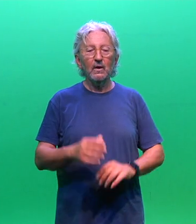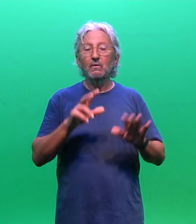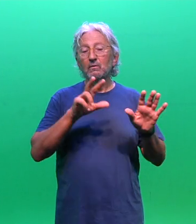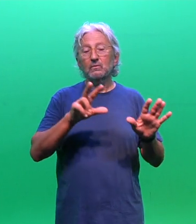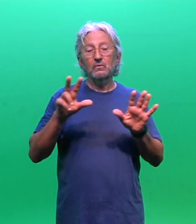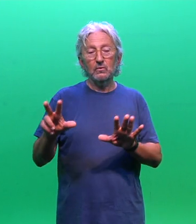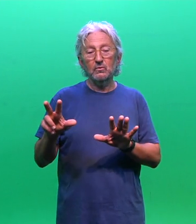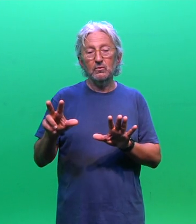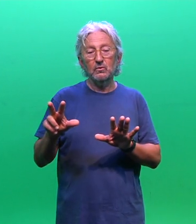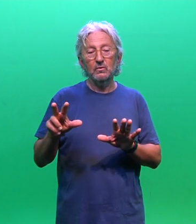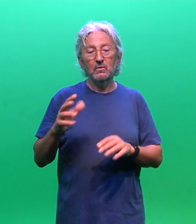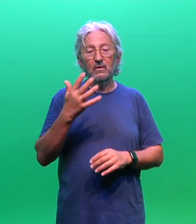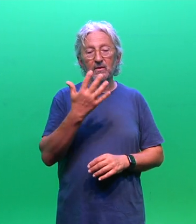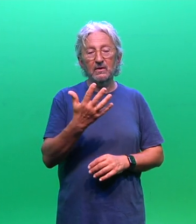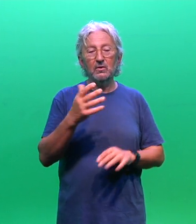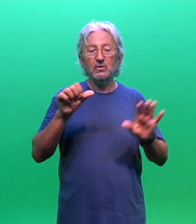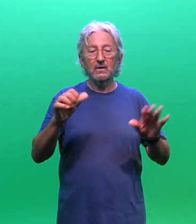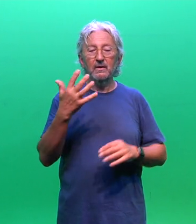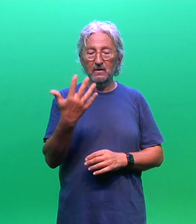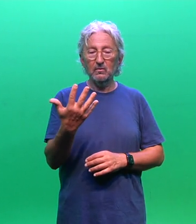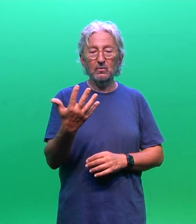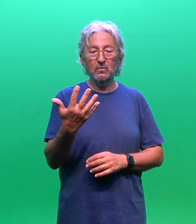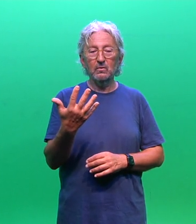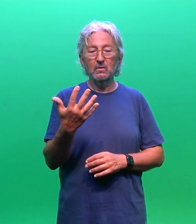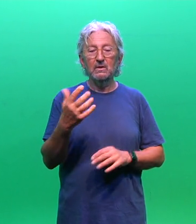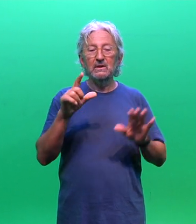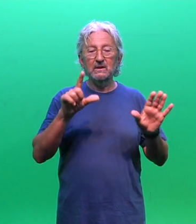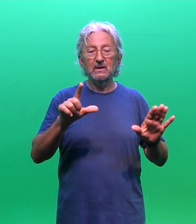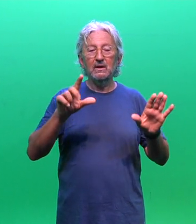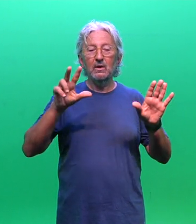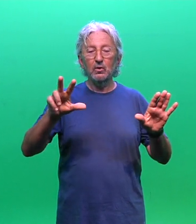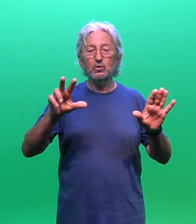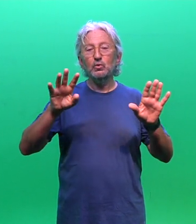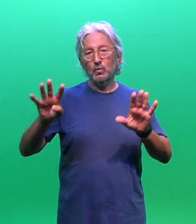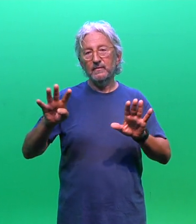Vuit, vuit, cinc, sis, cinc, set, vuit, nou.